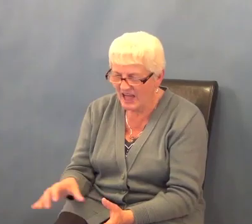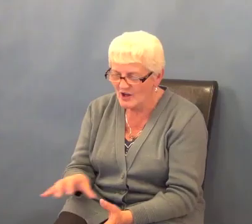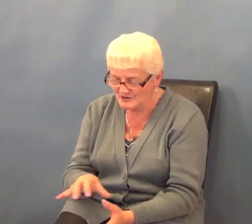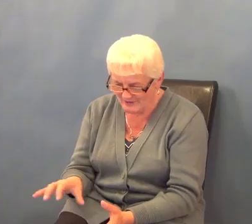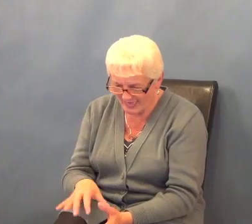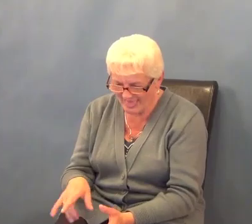Kradnie.